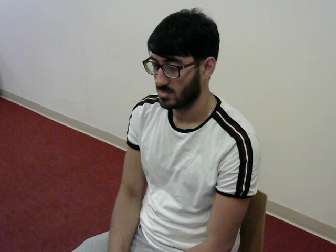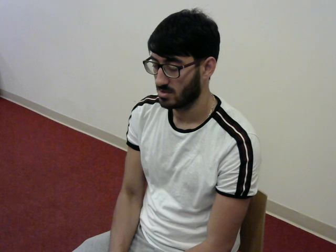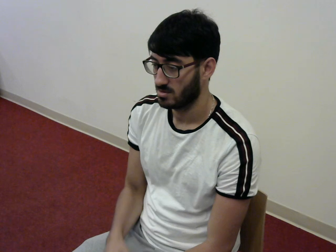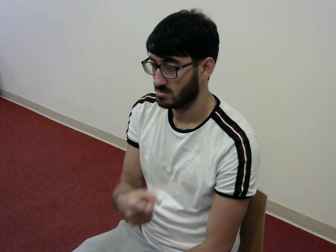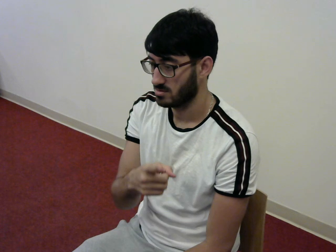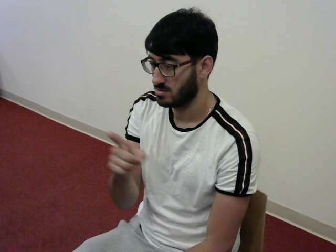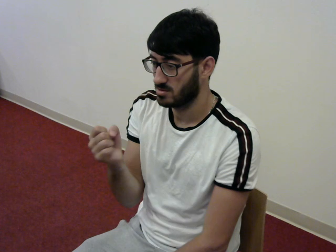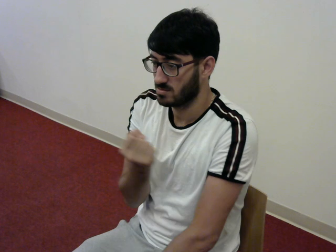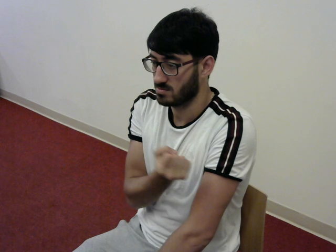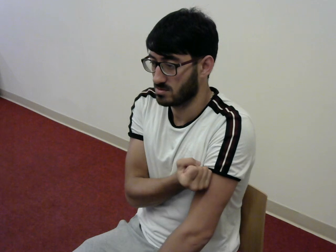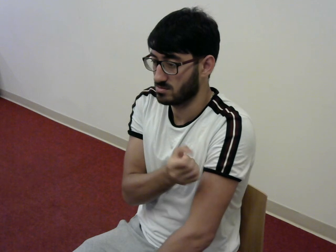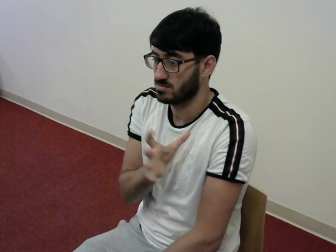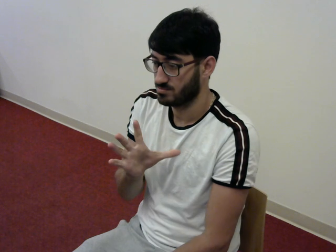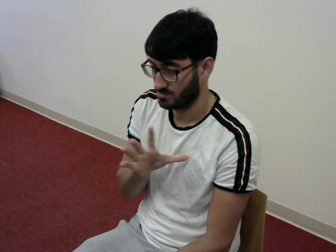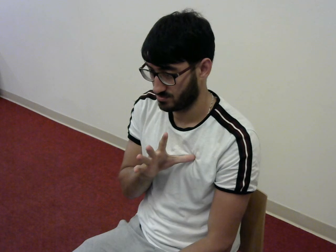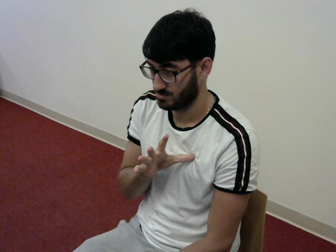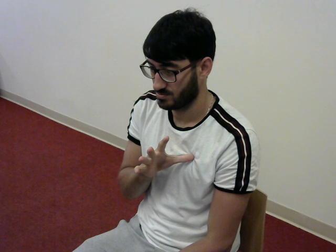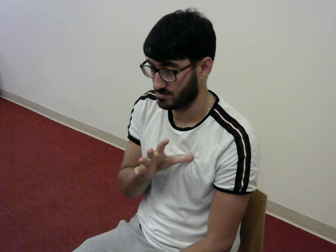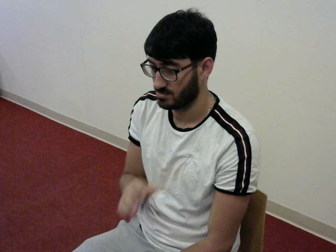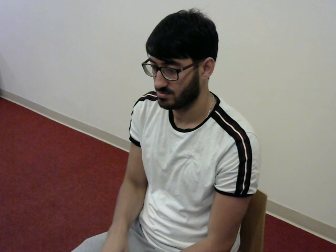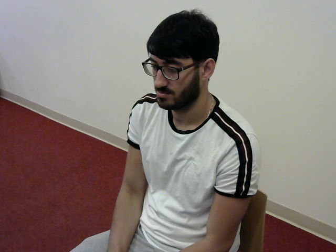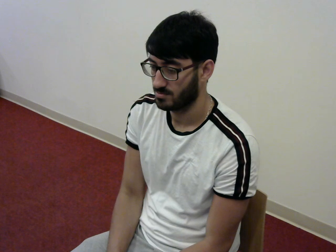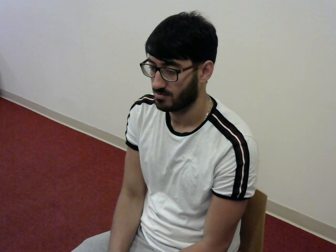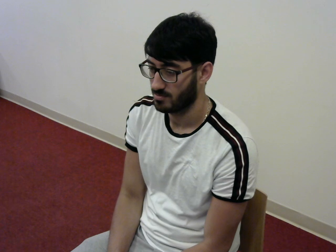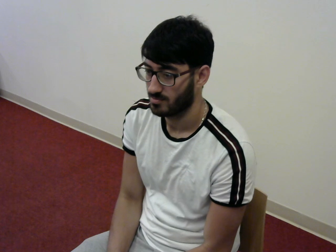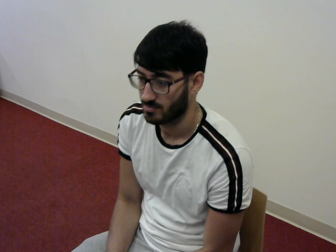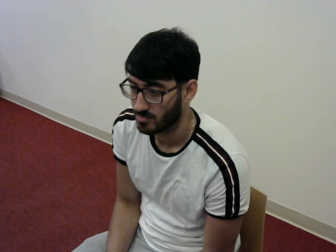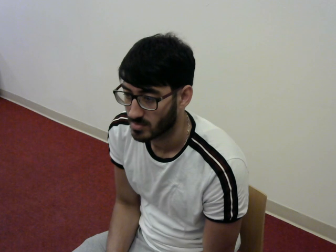Siz vaksin vurdurmusuzmu?